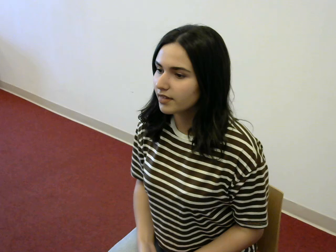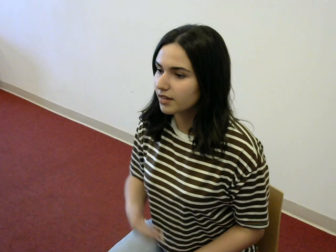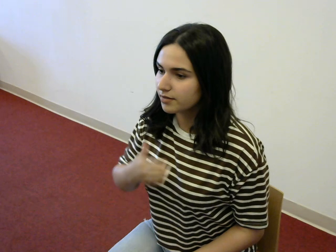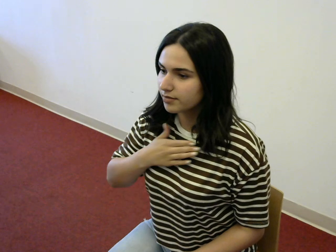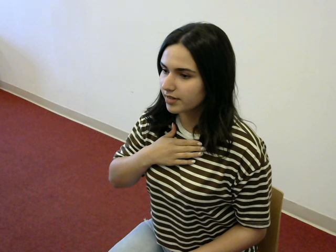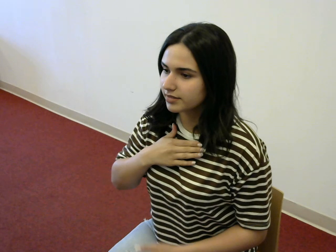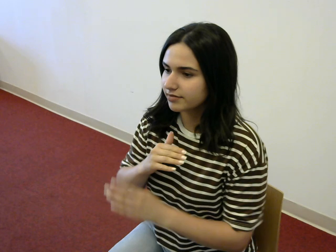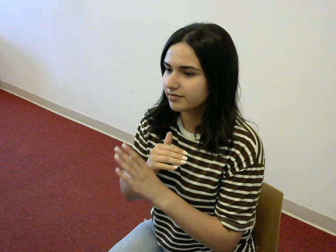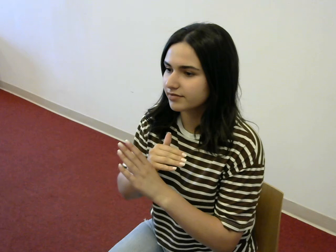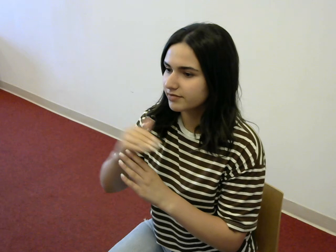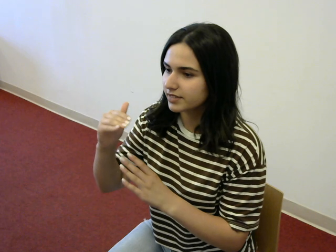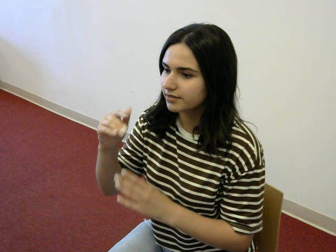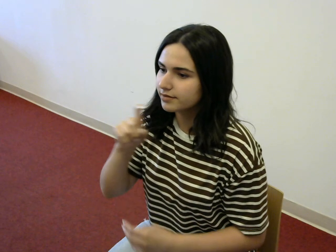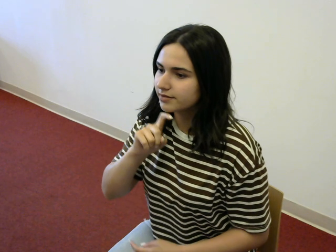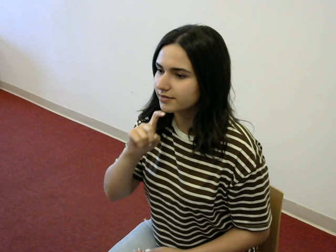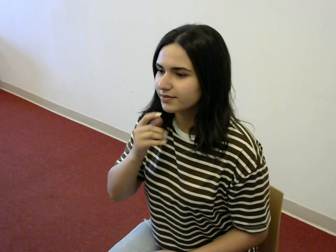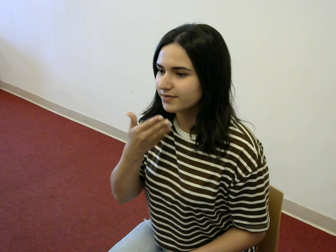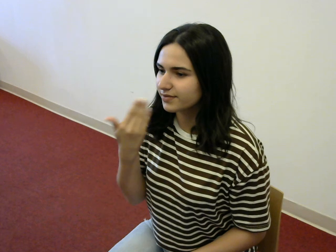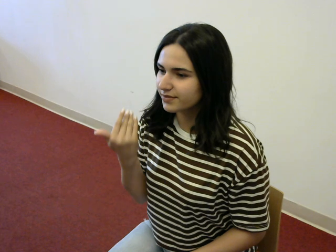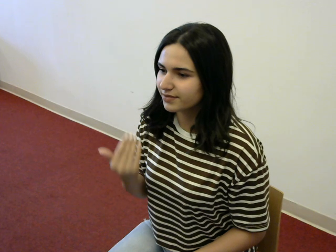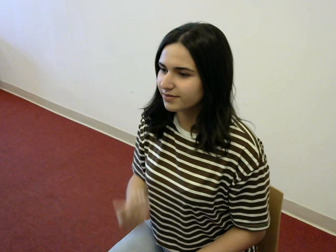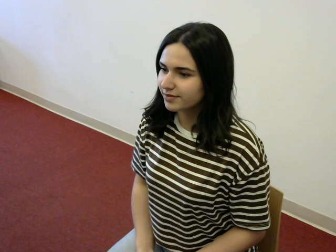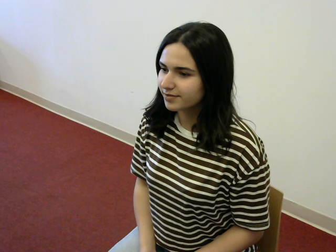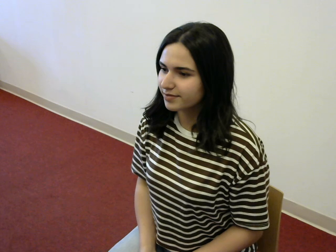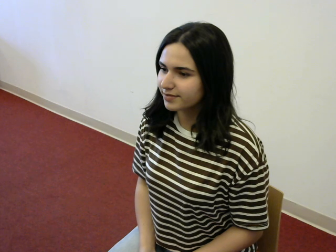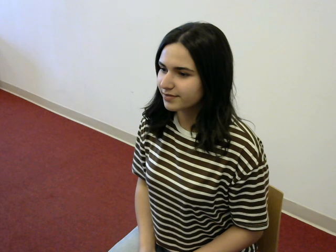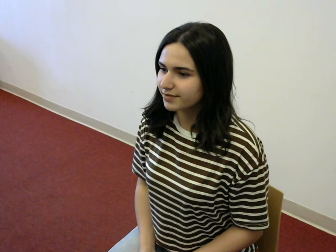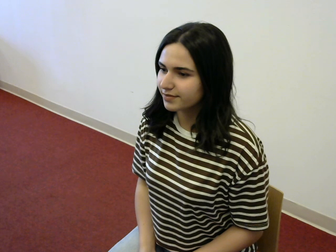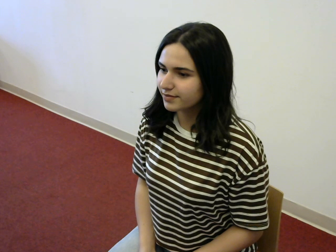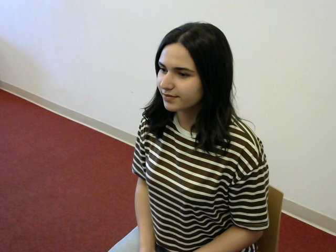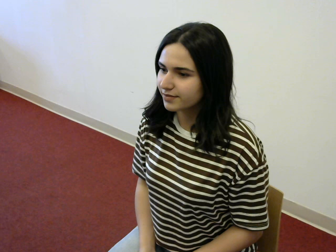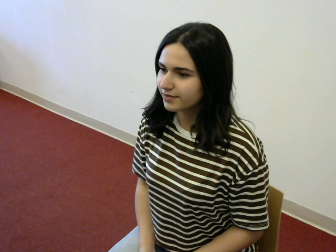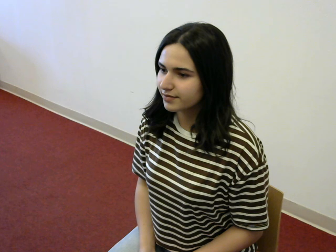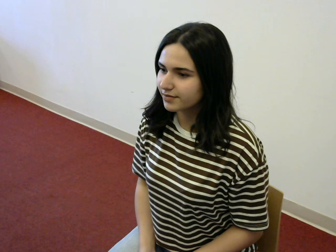Mənim ali təhsilim yoxdur